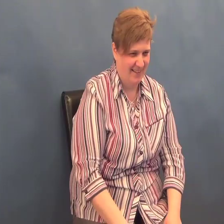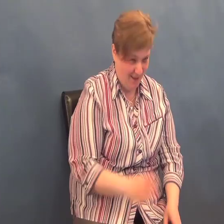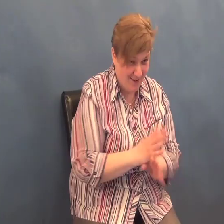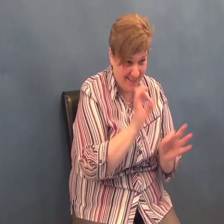Już, tak ogólnie.